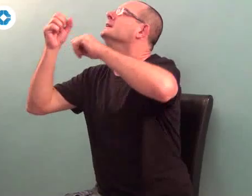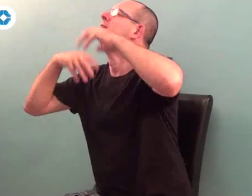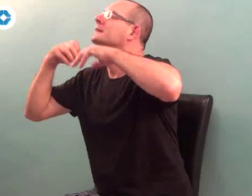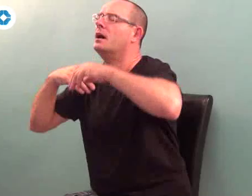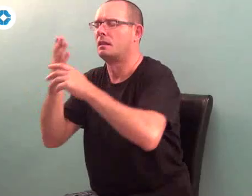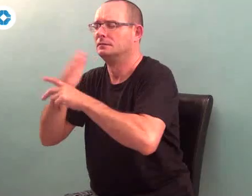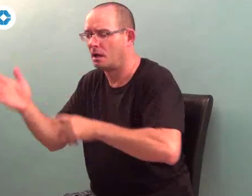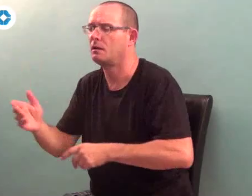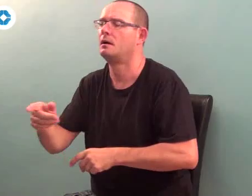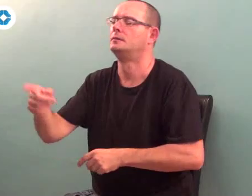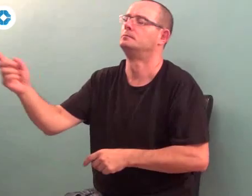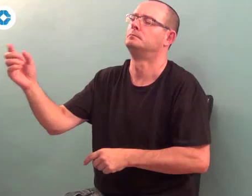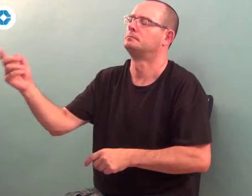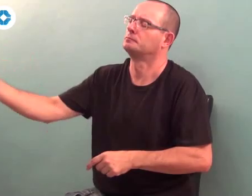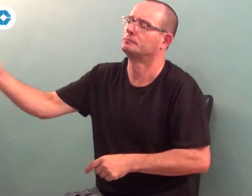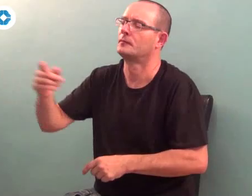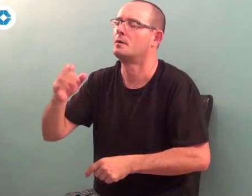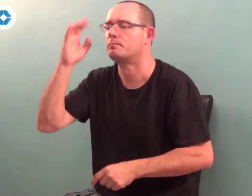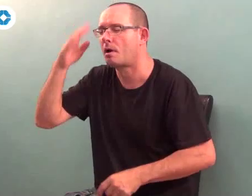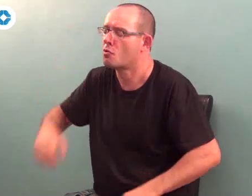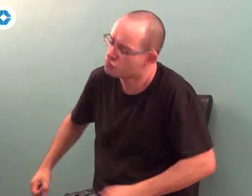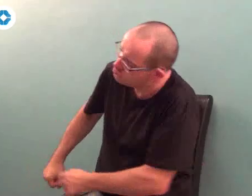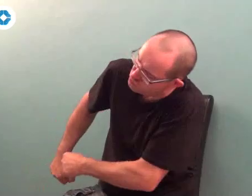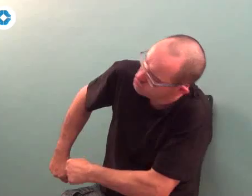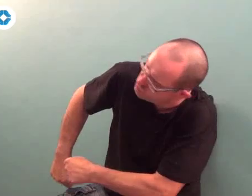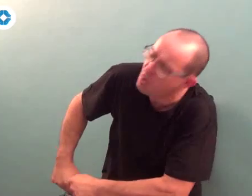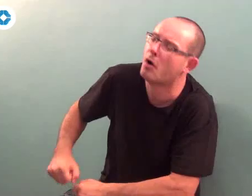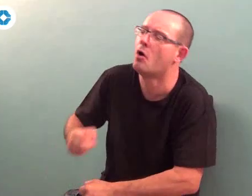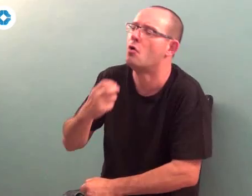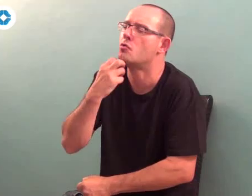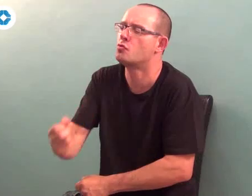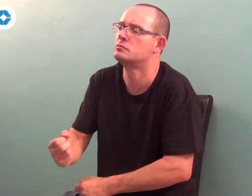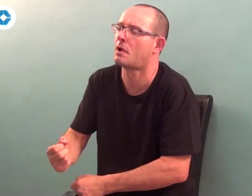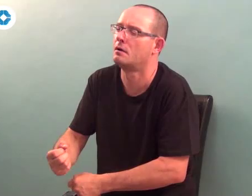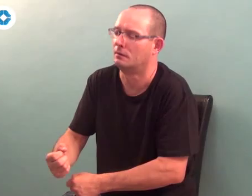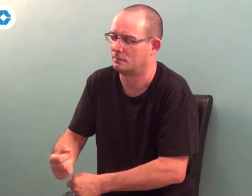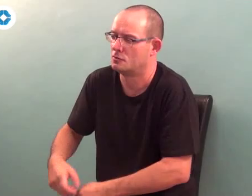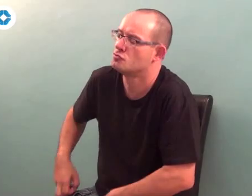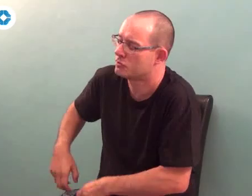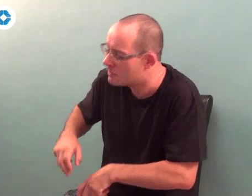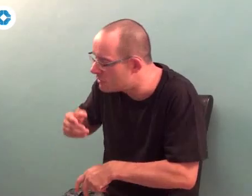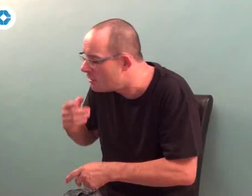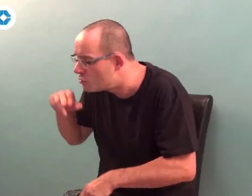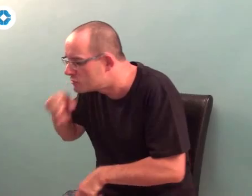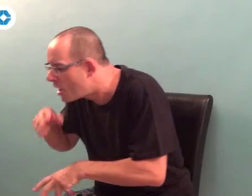Następnie pojawia się pan, który ciągnie na smyczy kozę.